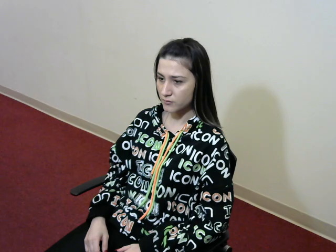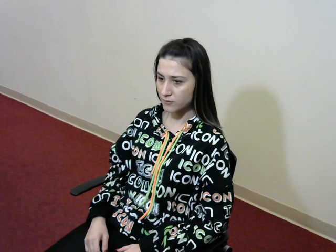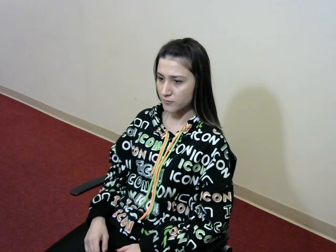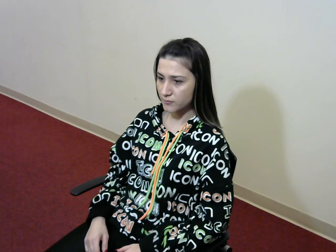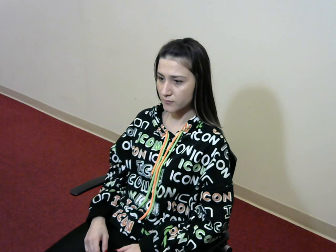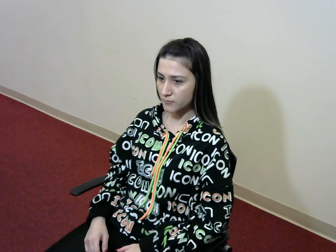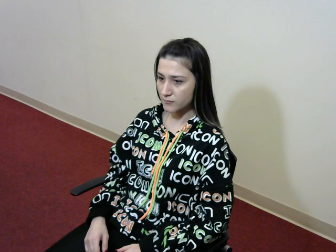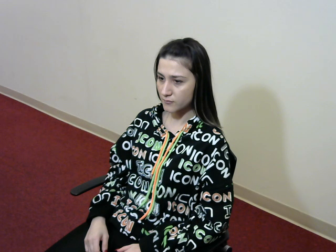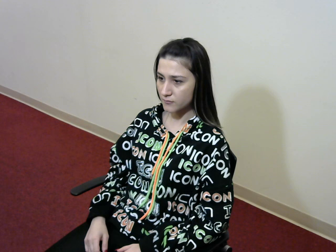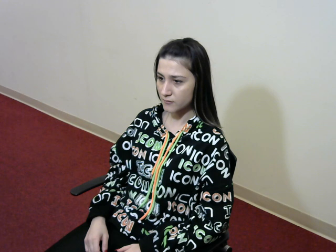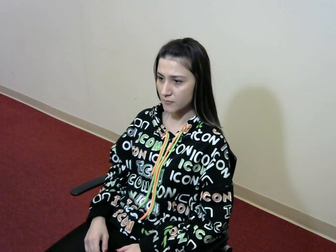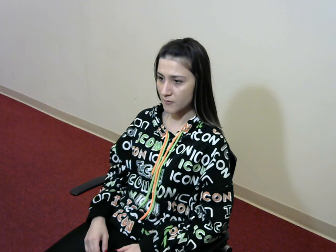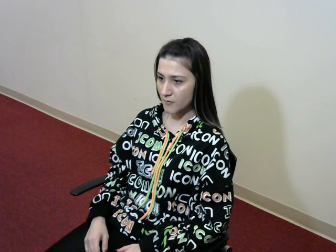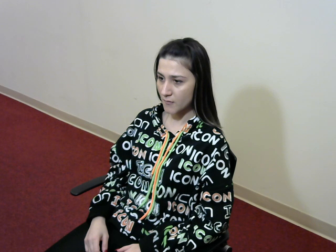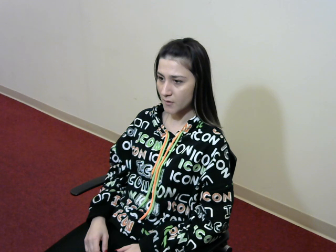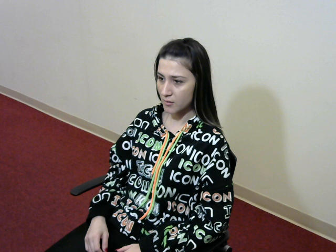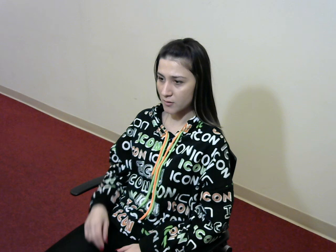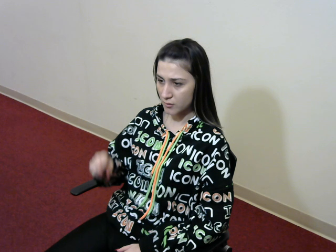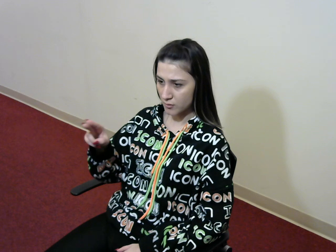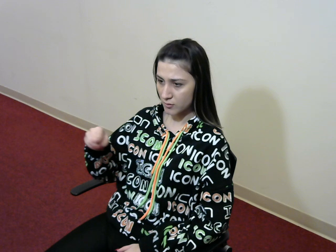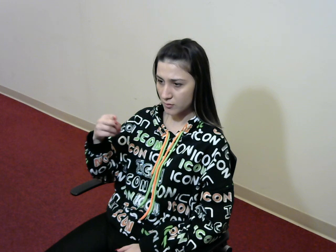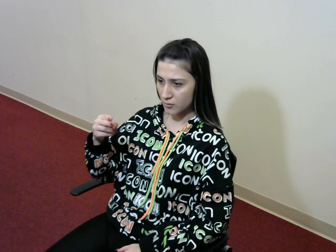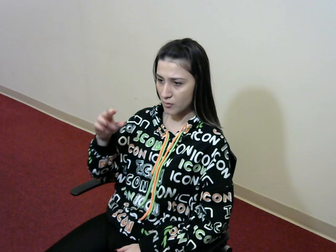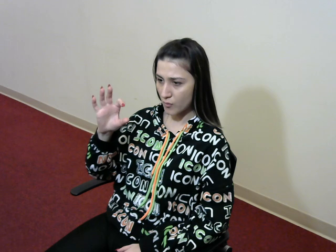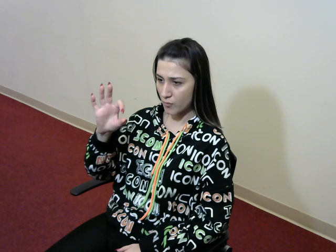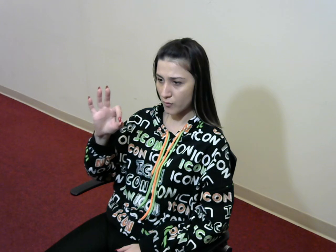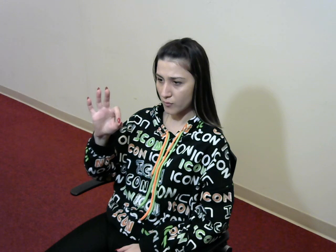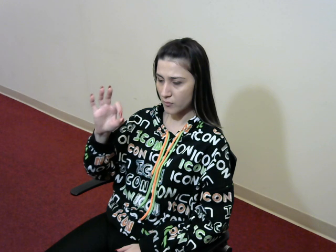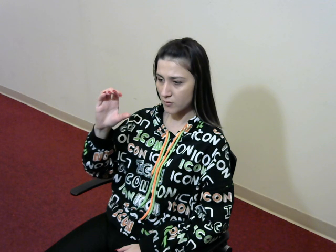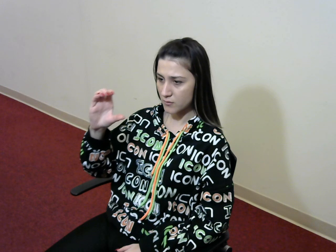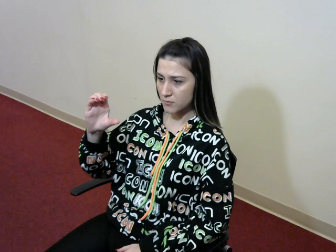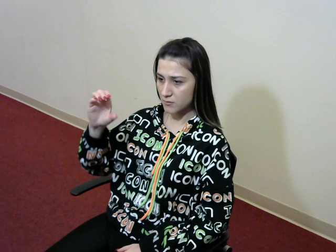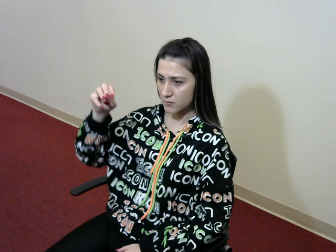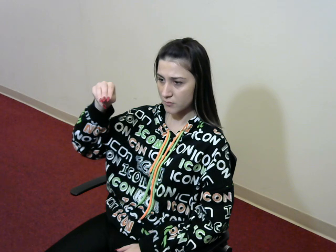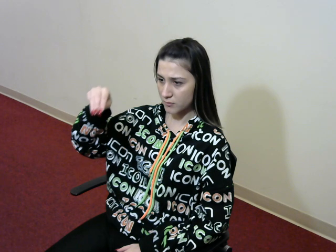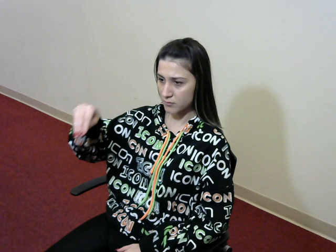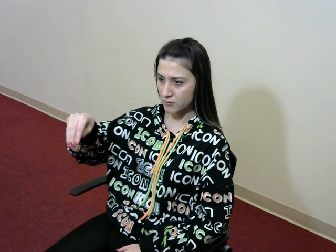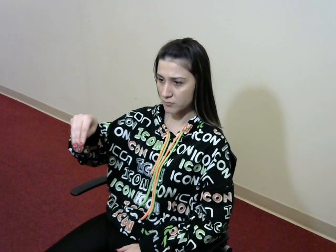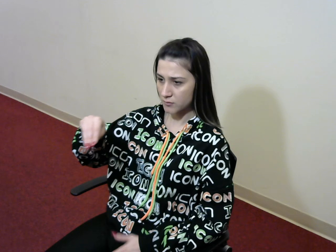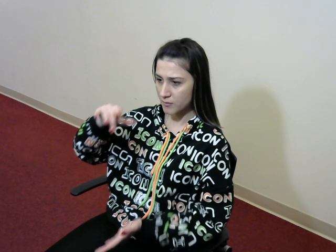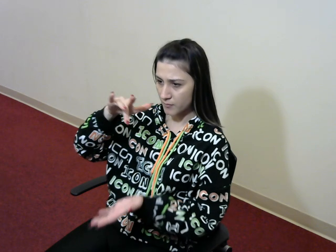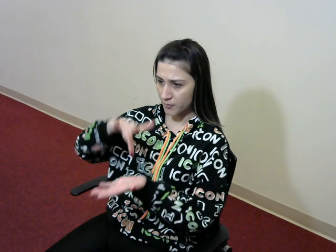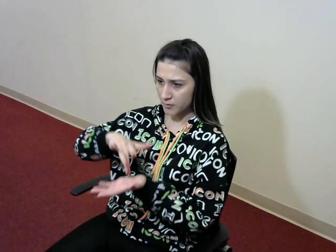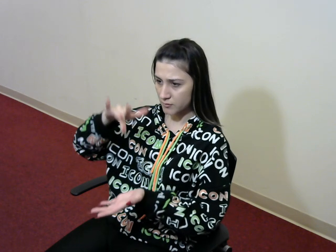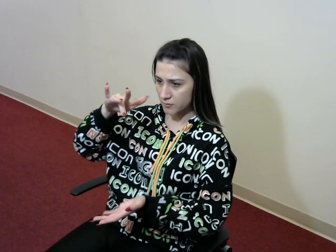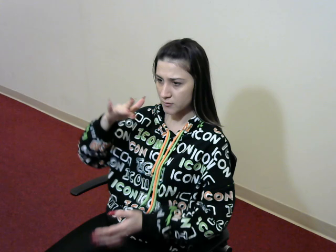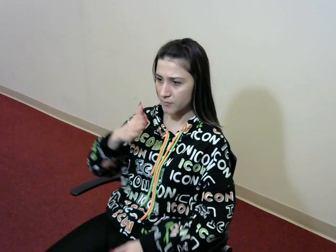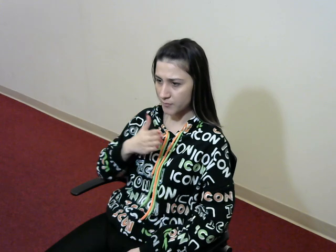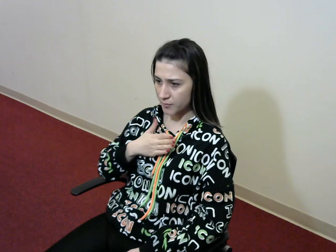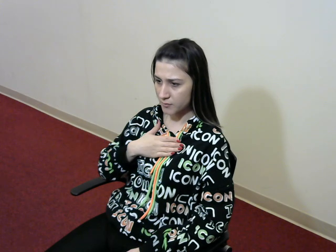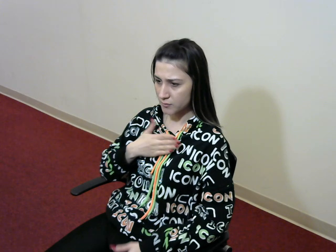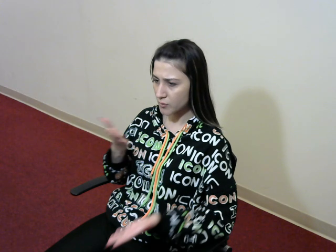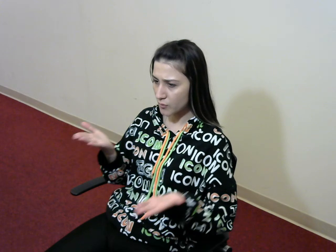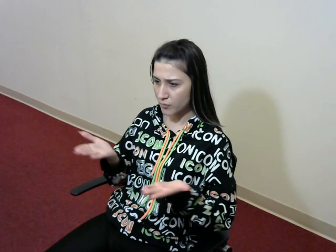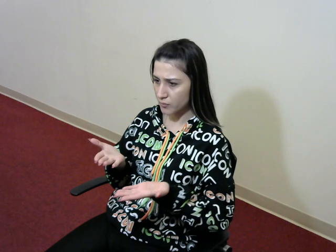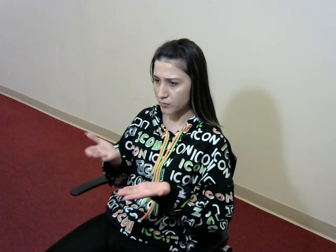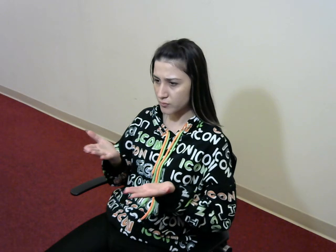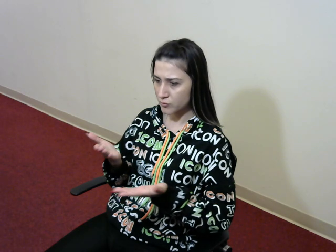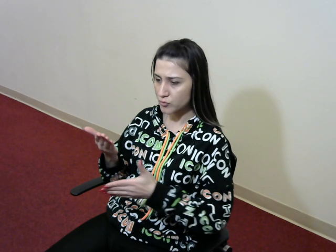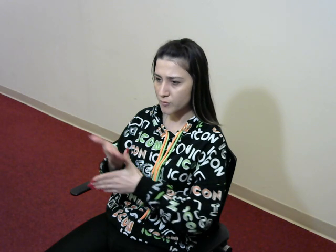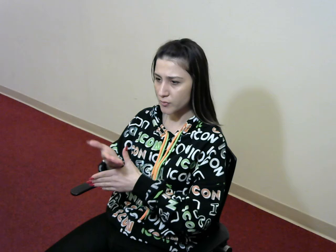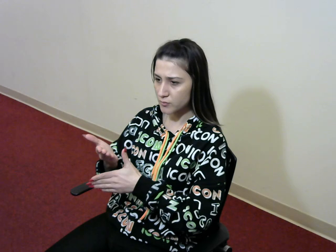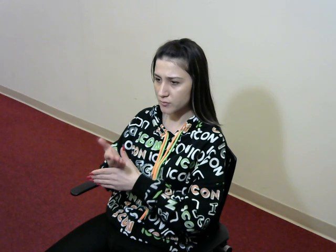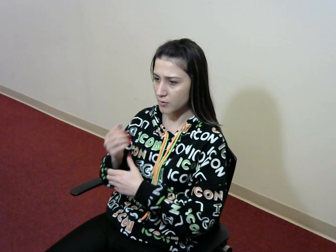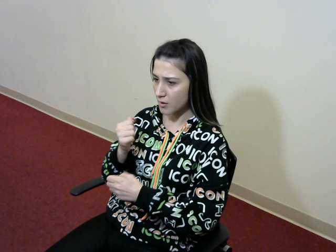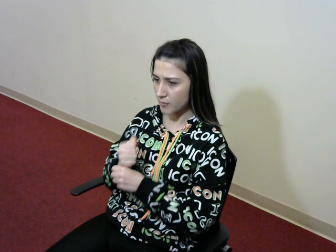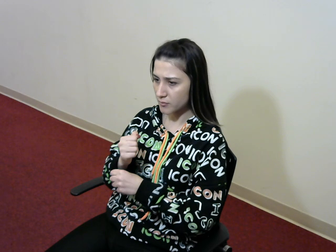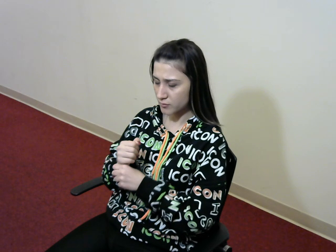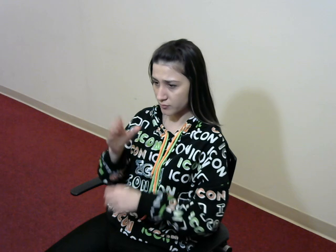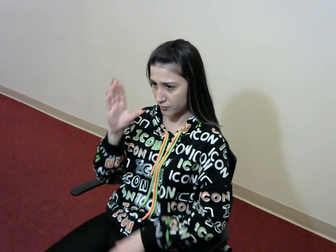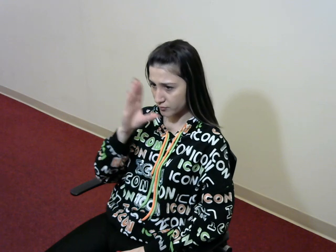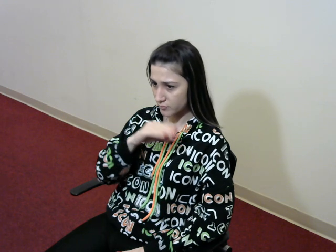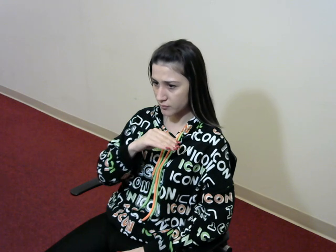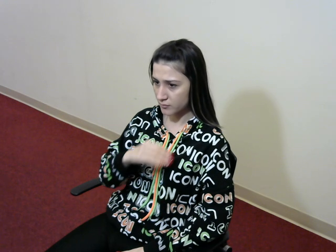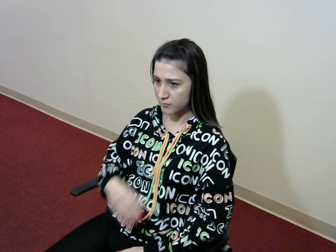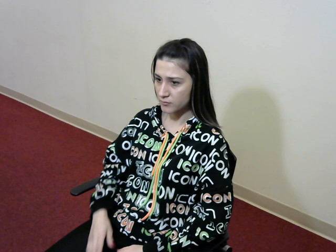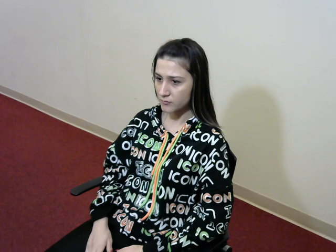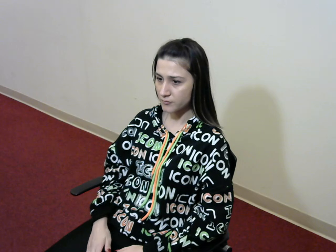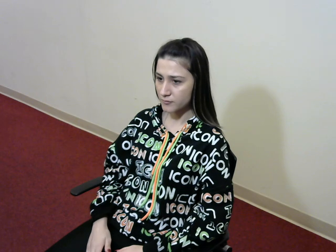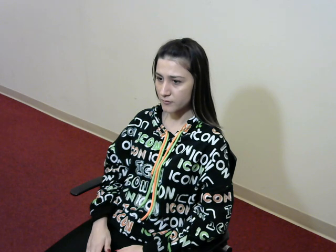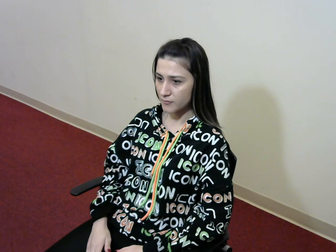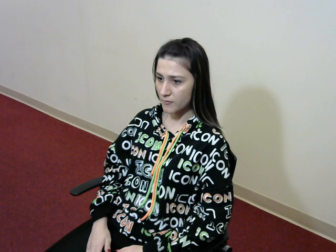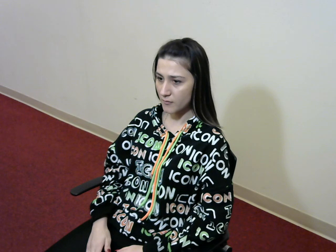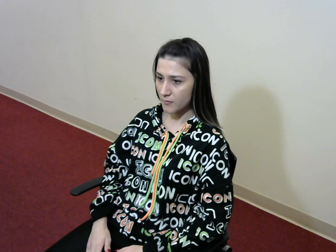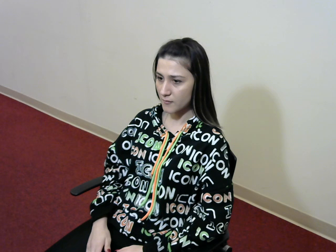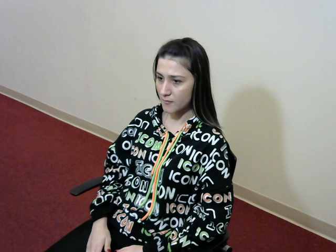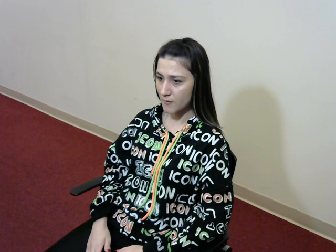DOST Mərkəzləri mənə necə kömək edə bilər?